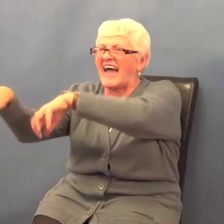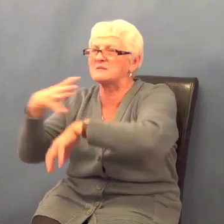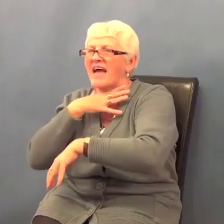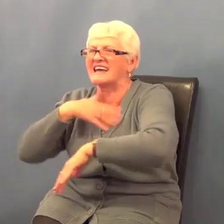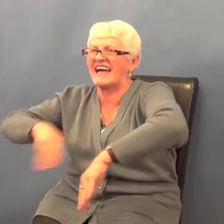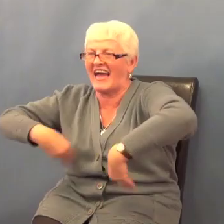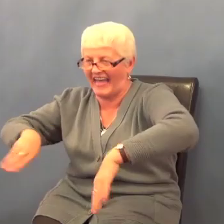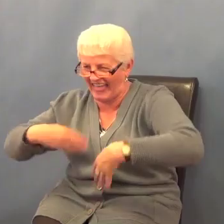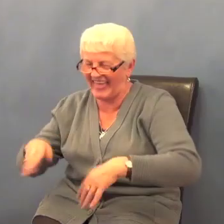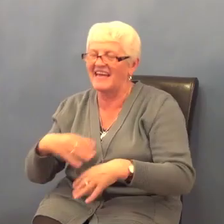Pies biegnie.